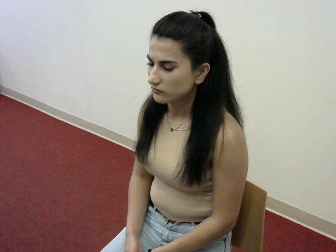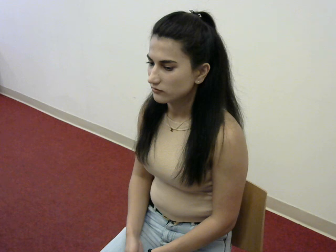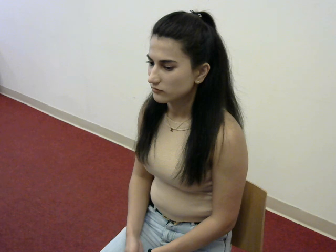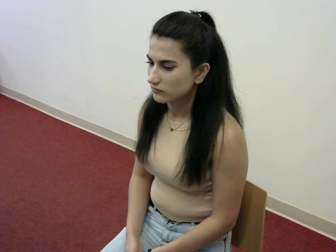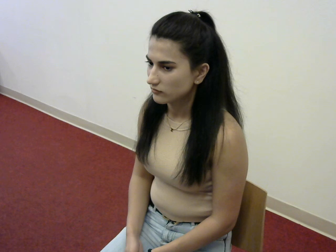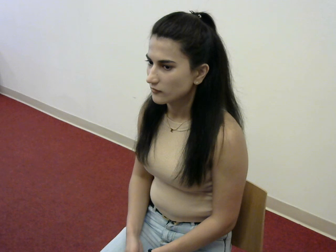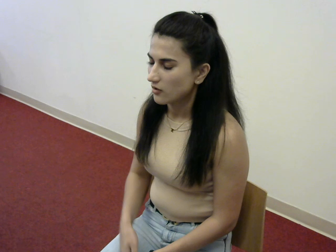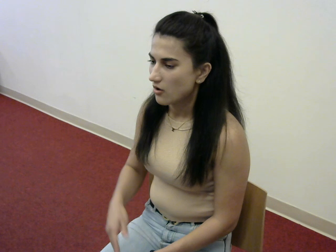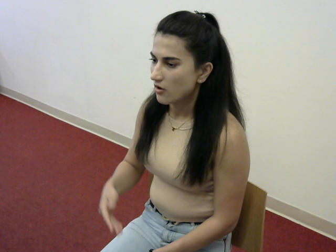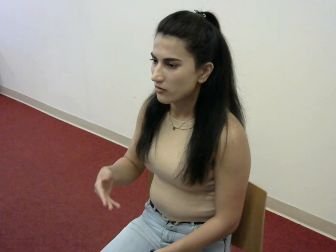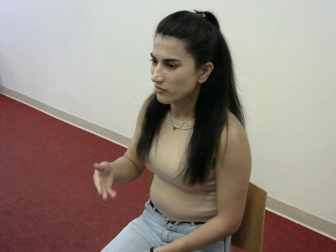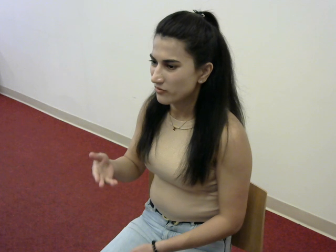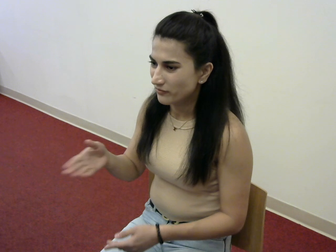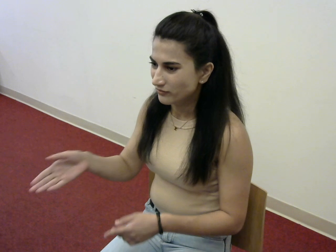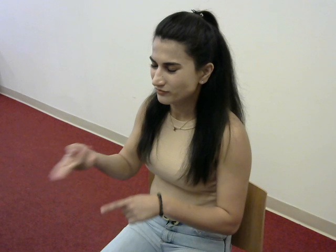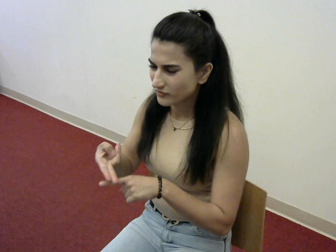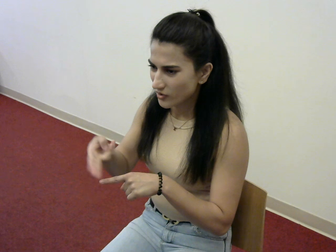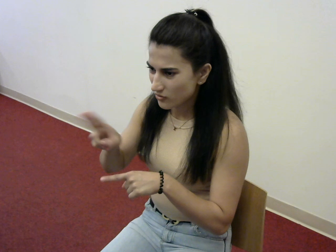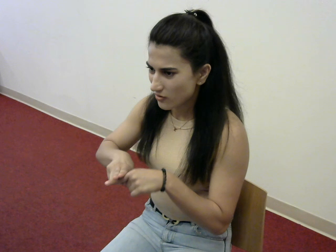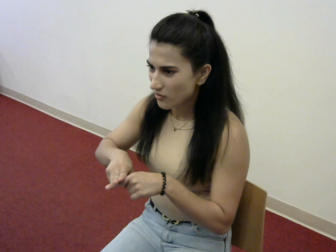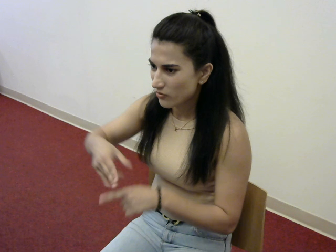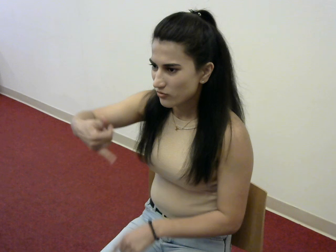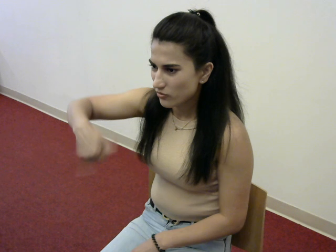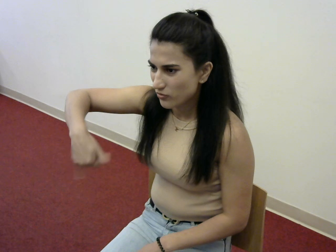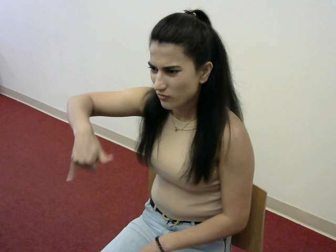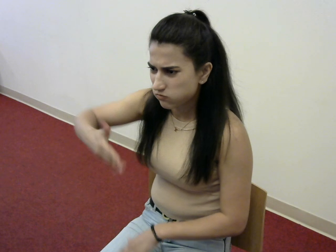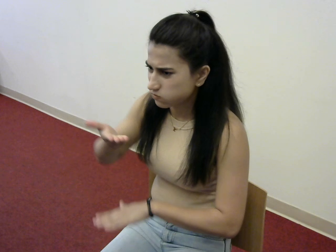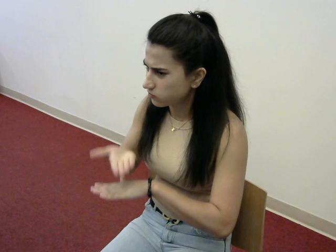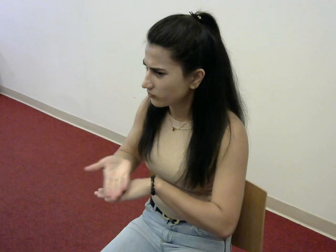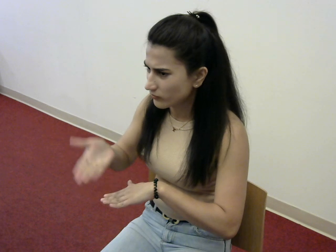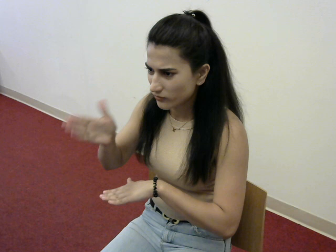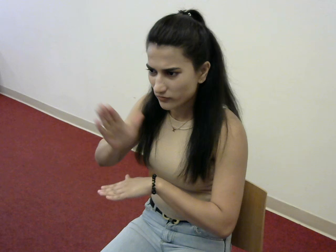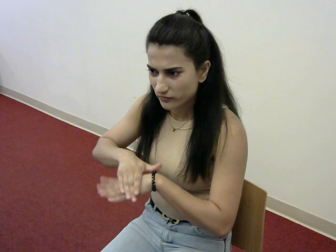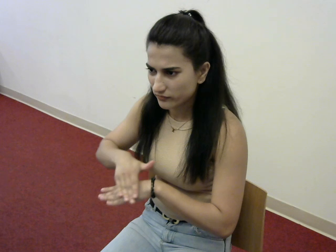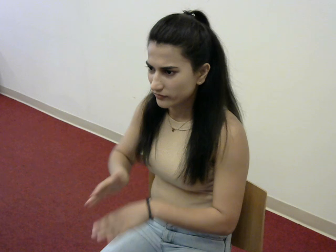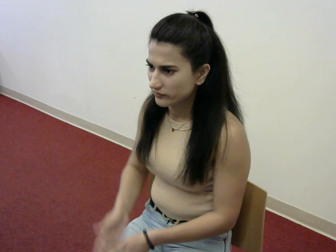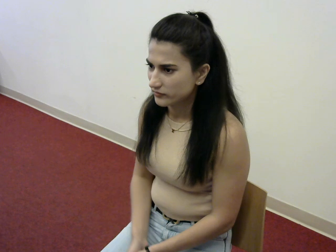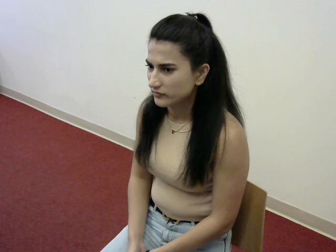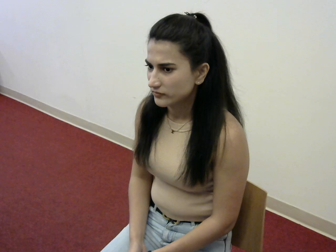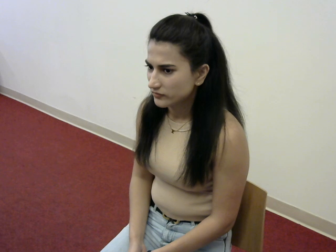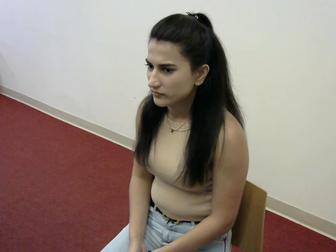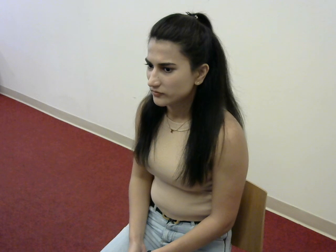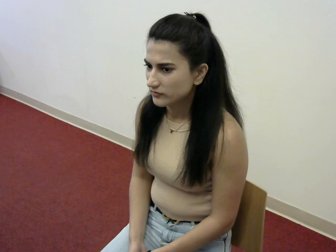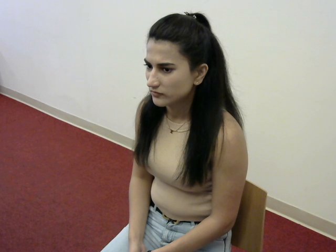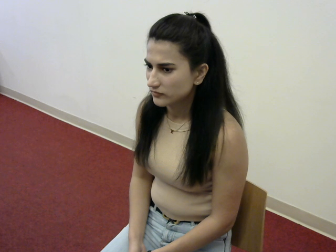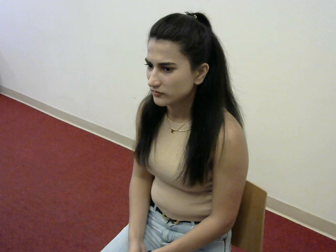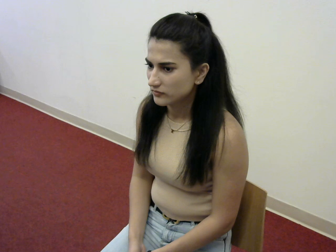Bu çanta ağırdır